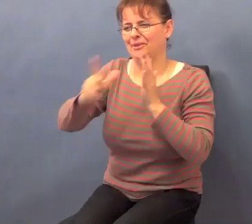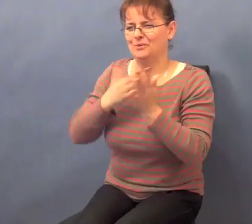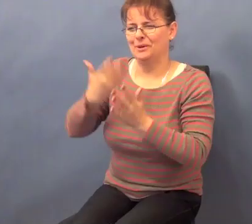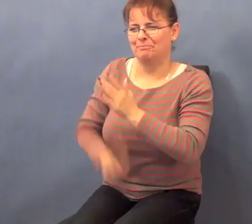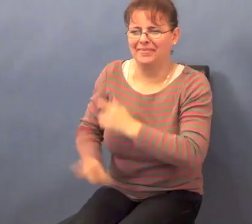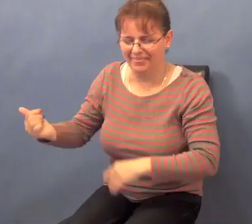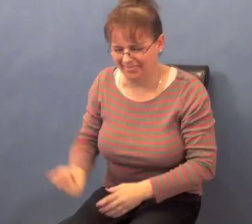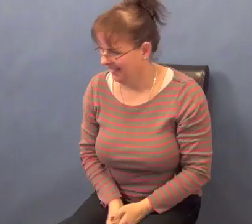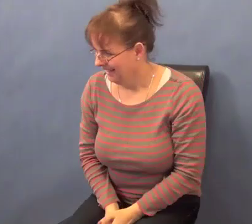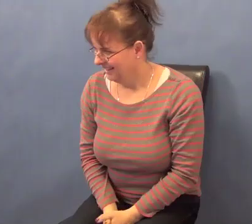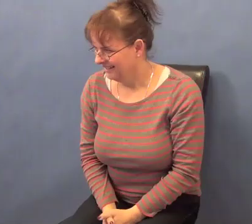Przegram, my już przegramy.